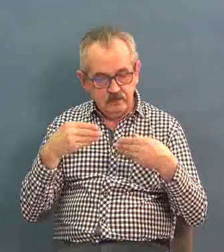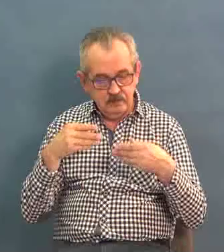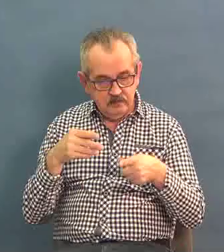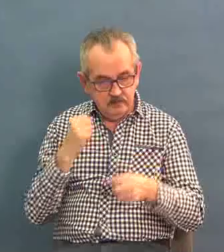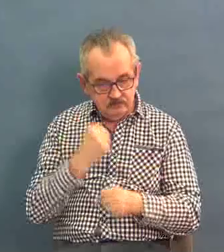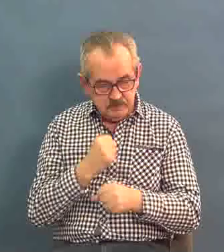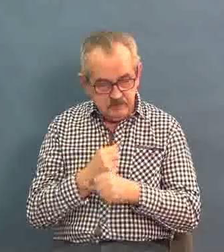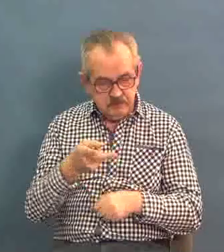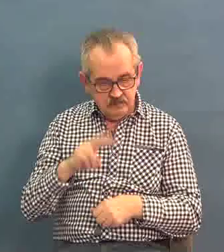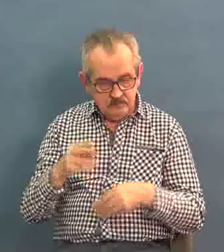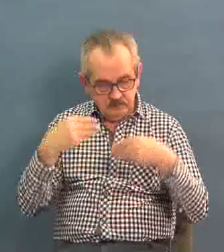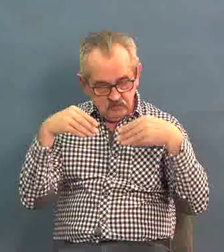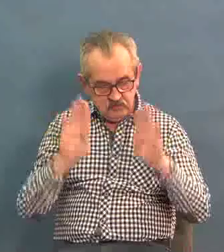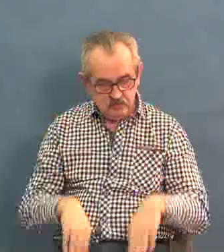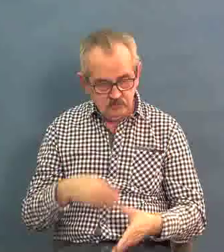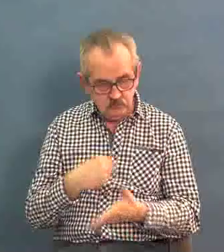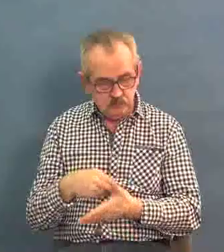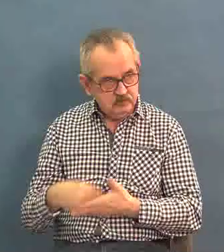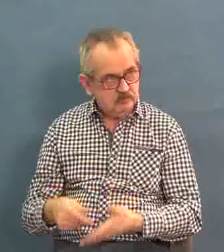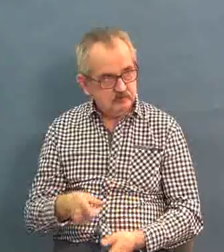Najpierw praca, potem zakupy w sklepie.